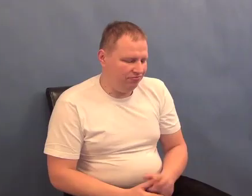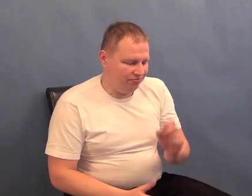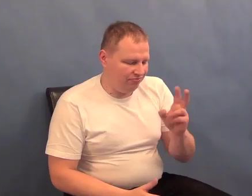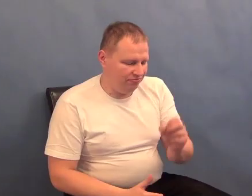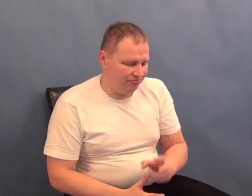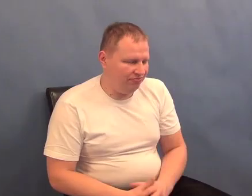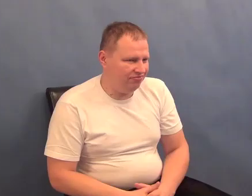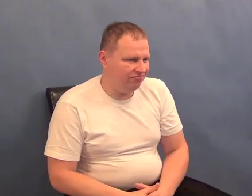Tak.